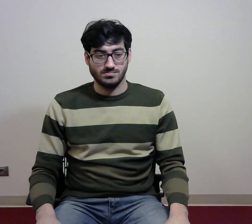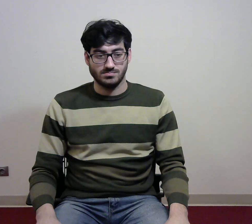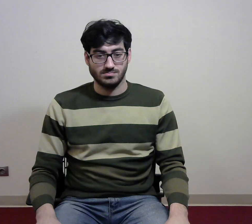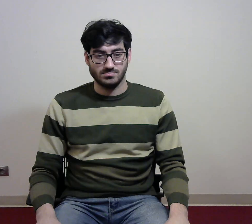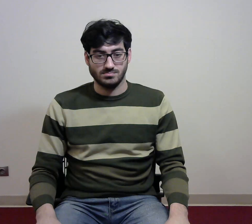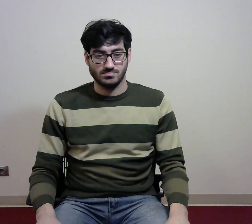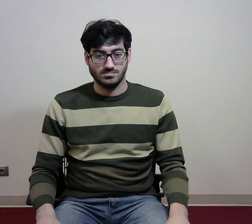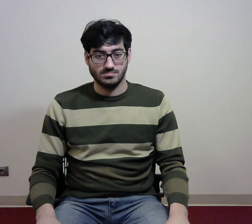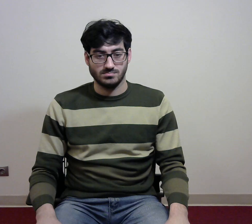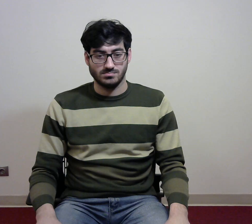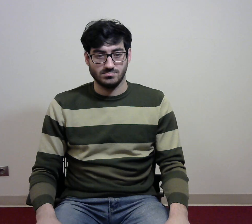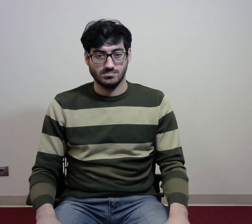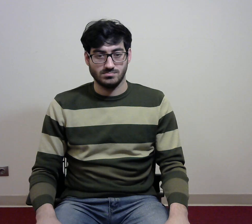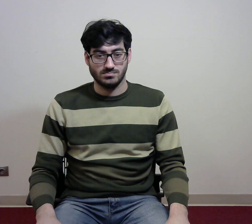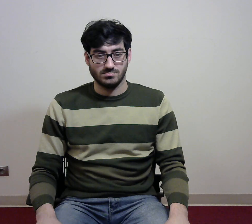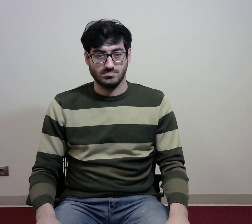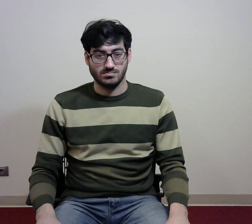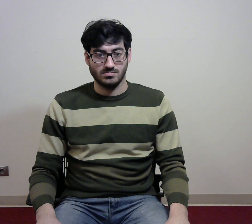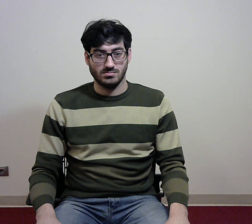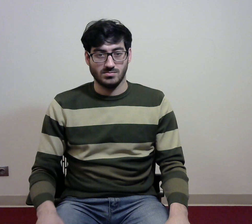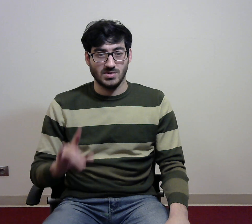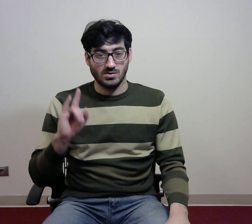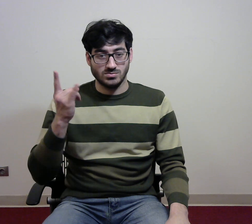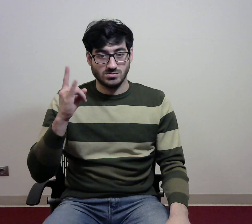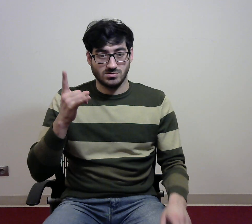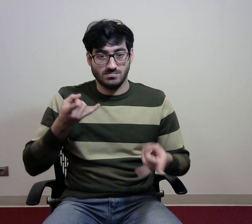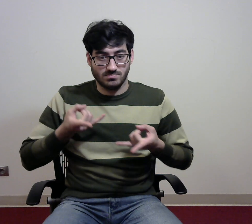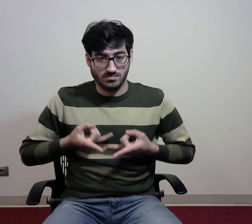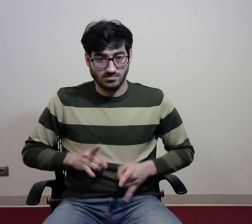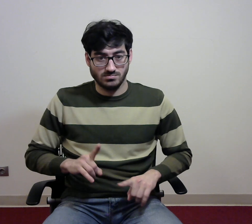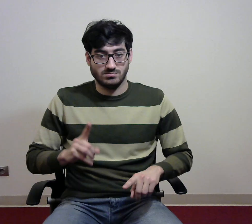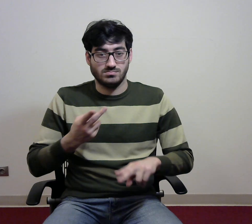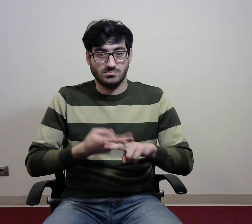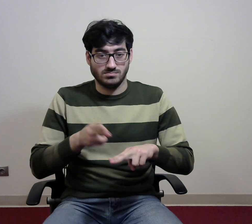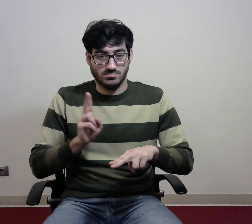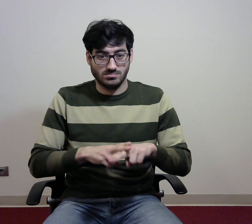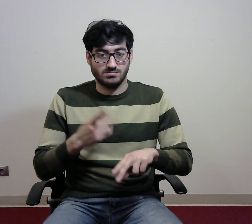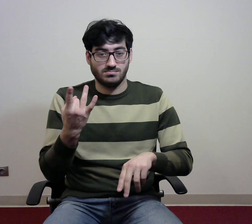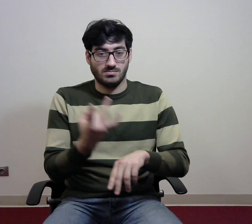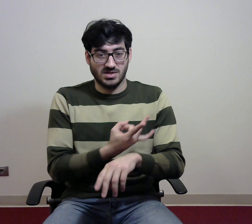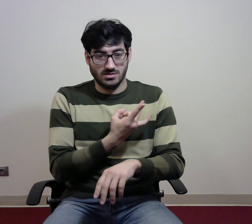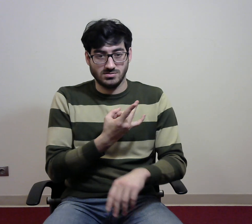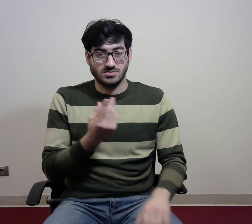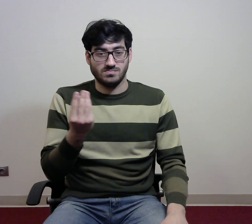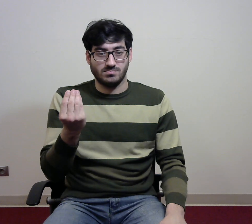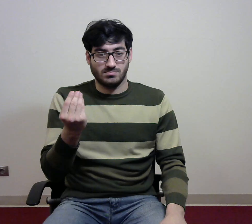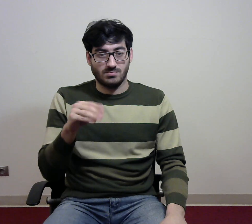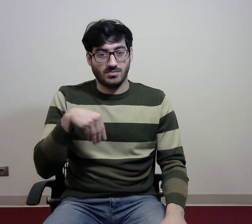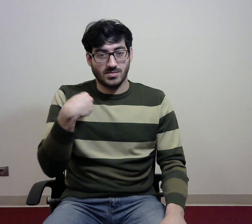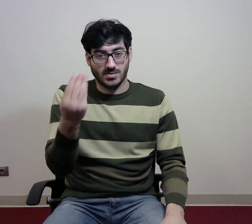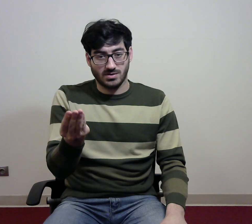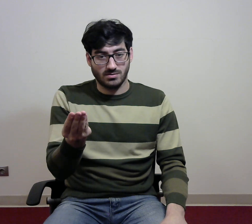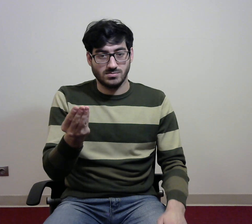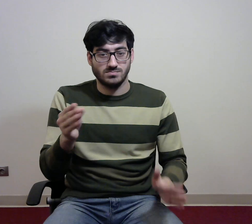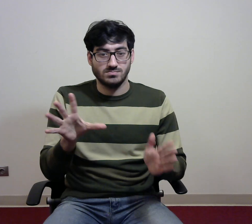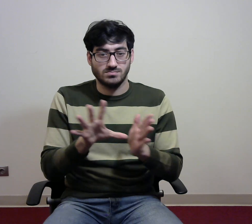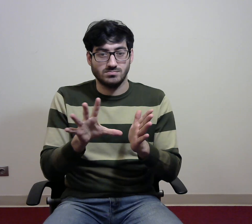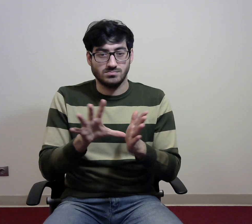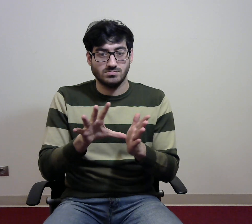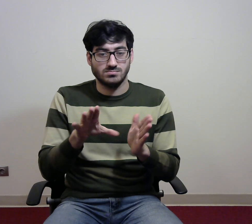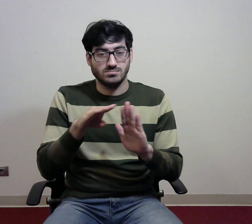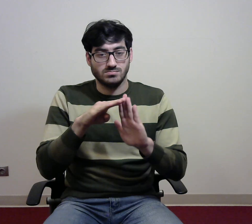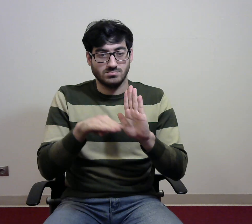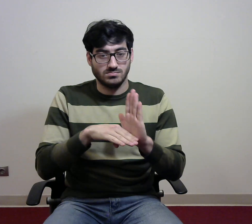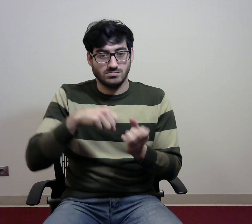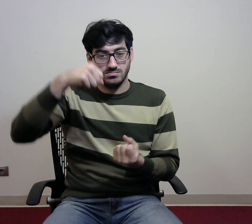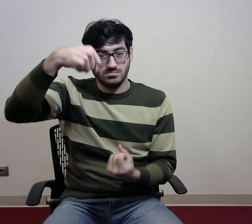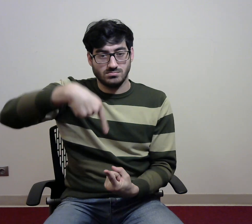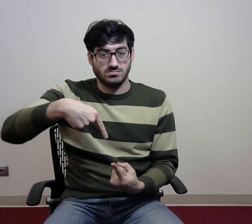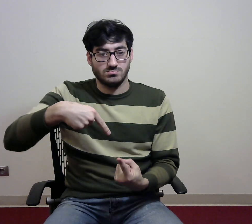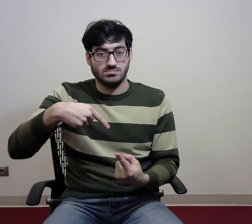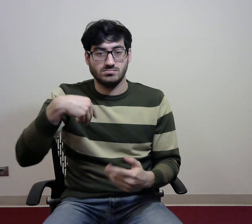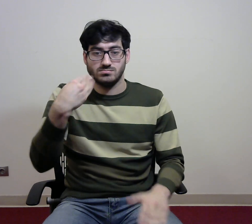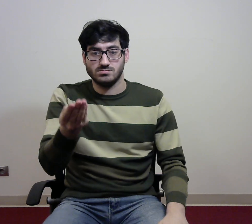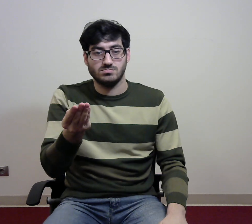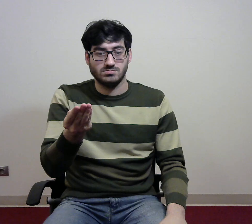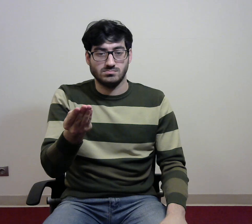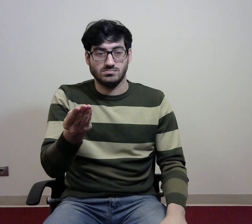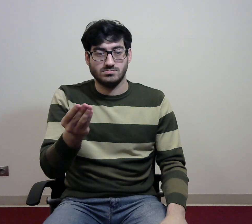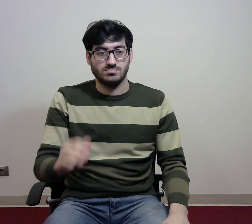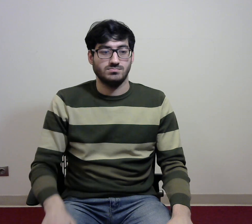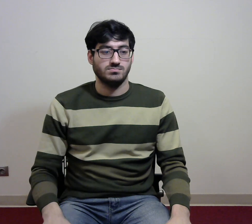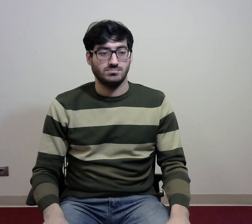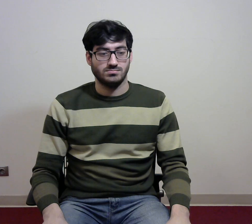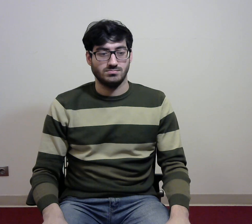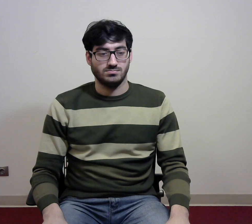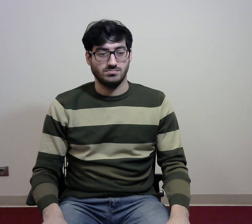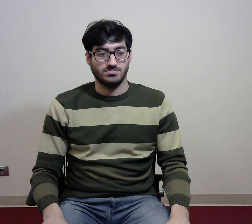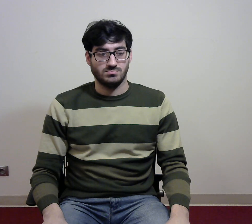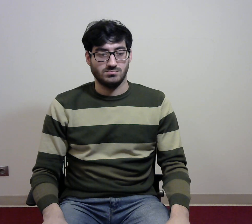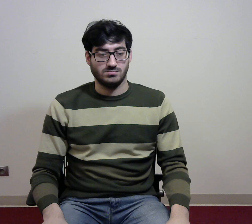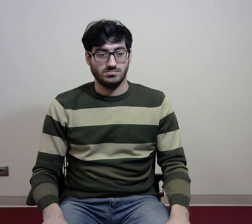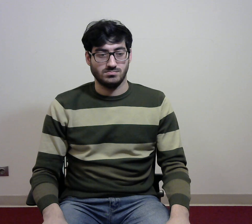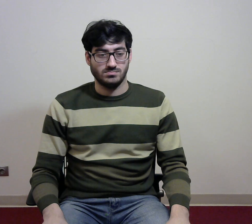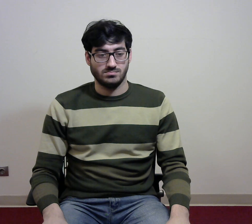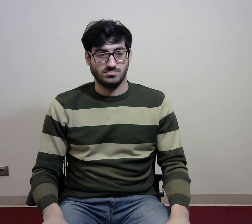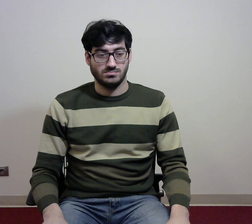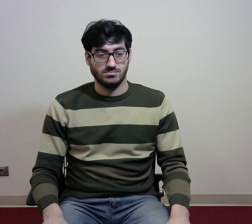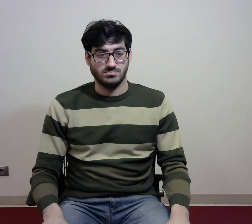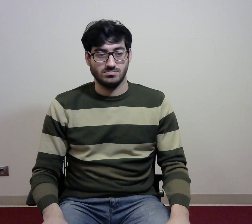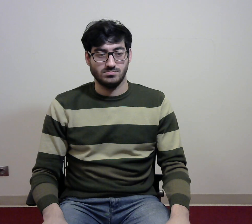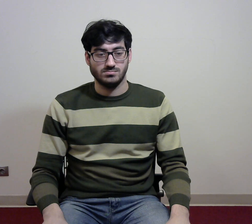Uşağın doğulmasına görə birdəfəlik məbləğin verilməsi elektron qaydaya uyğun verilir